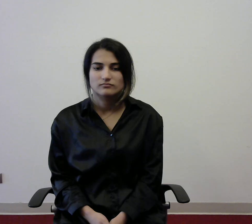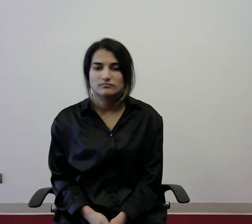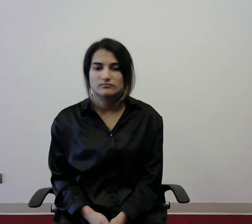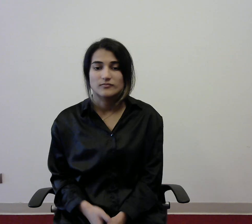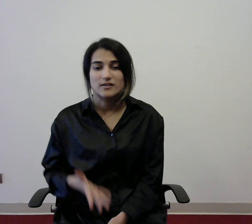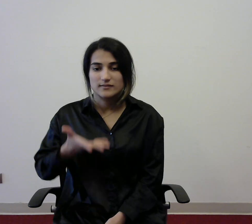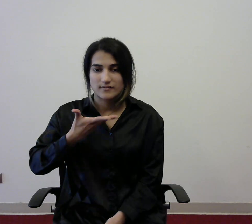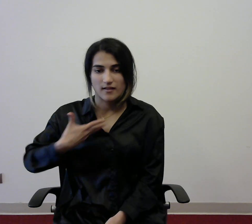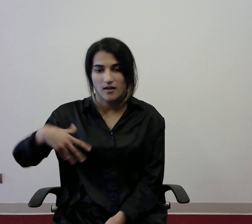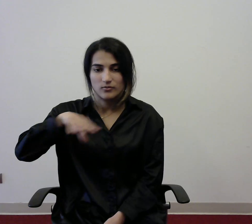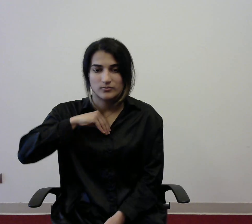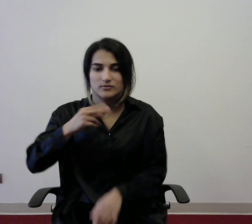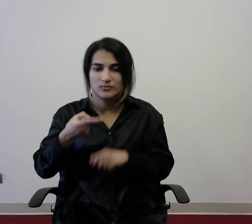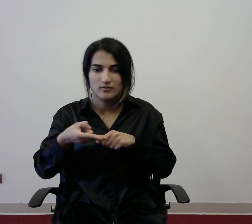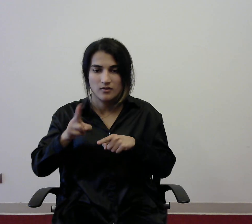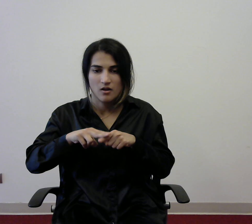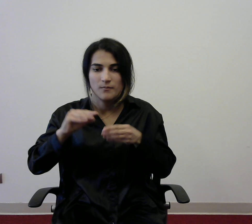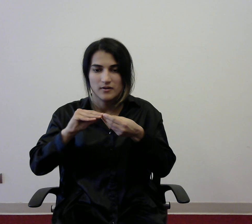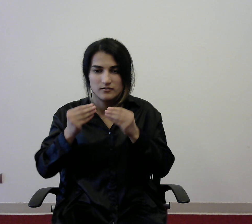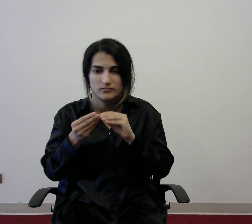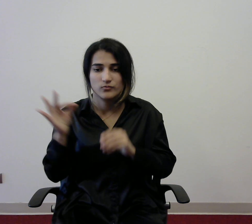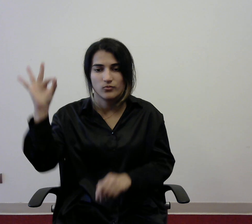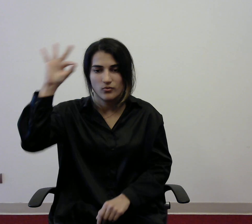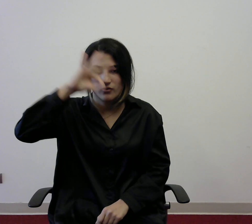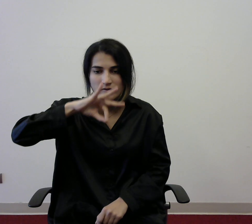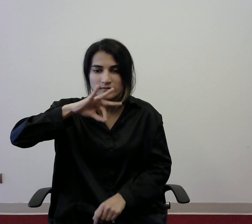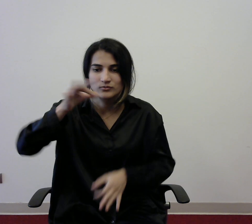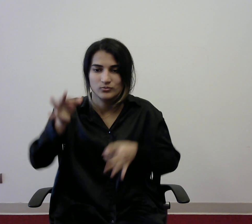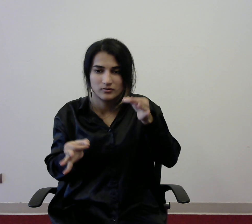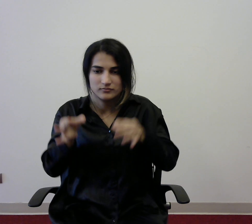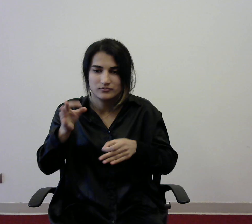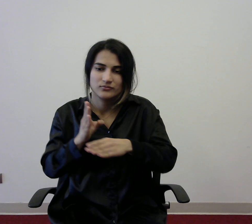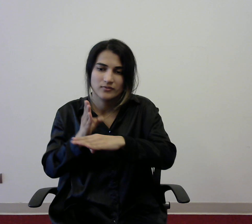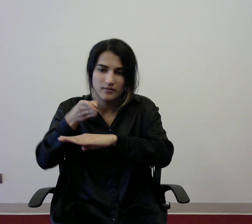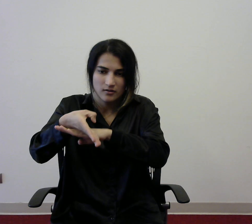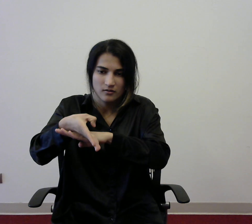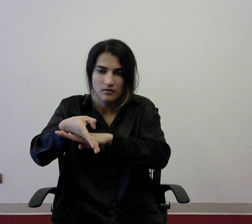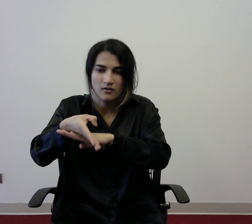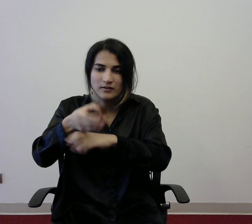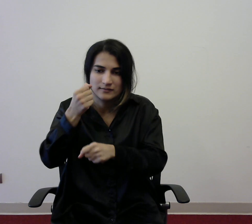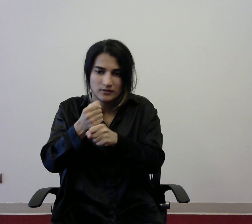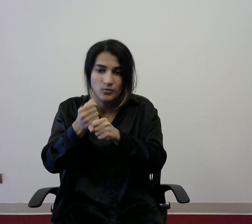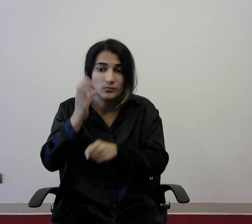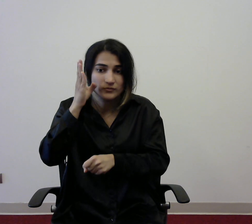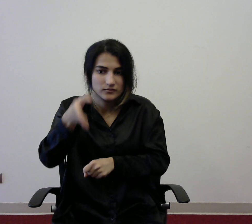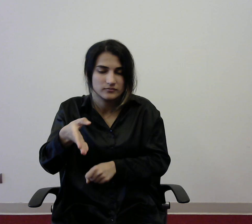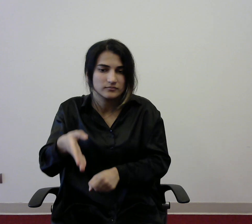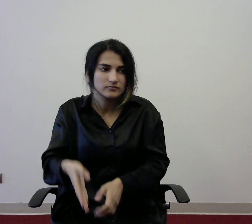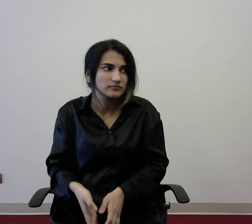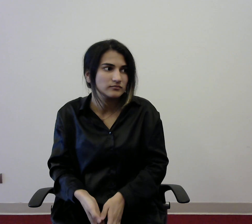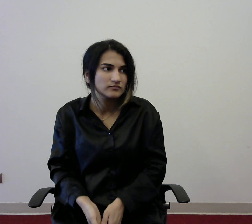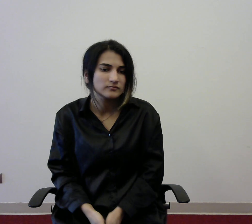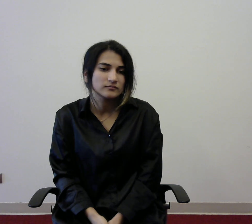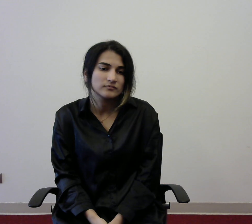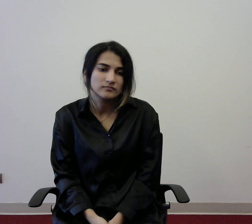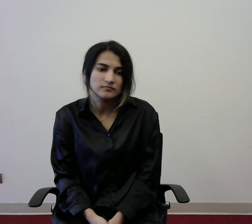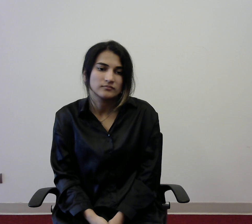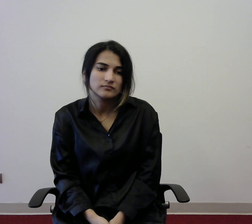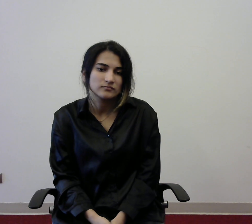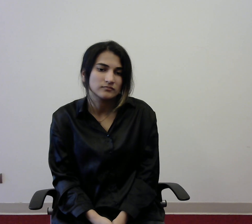Biz bu məsələ ilə bağlı məhkəməyə müraciət edəcəyik